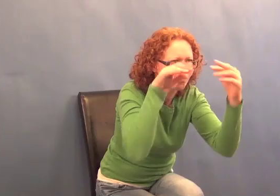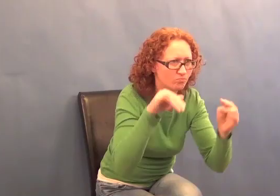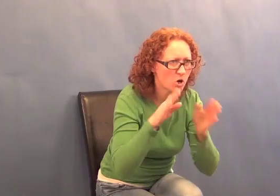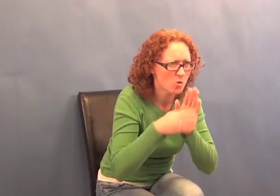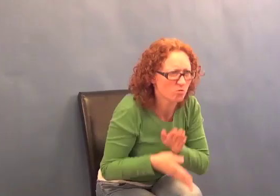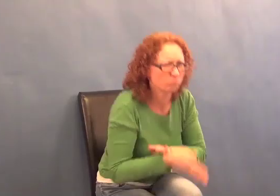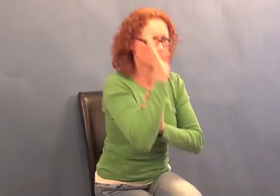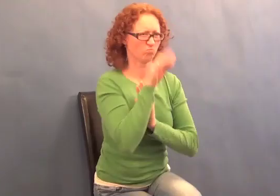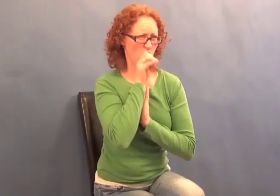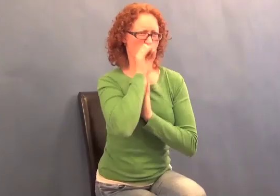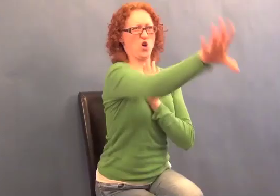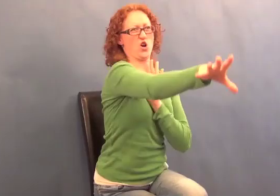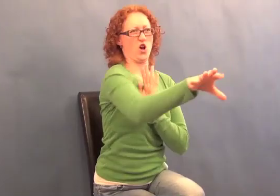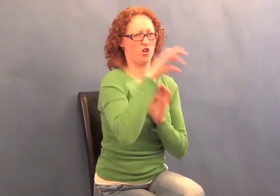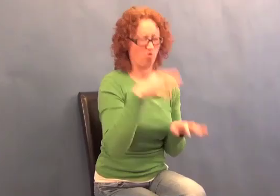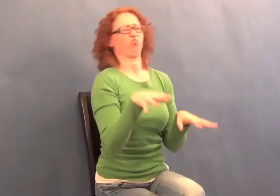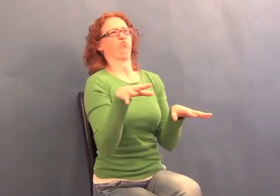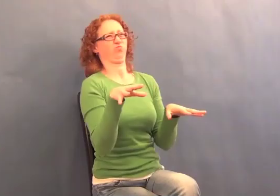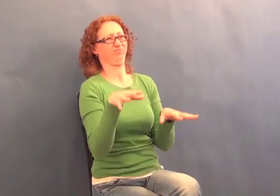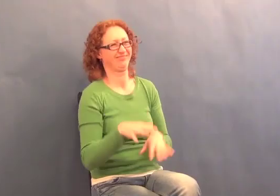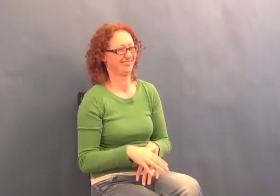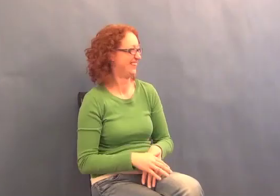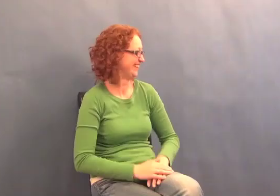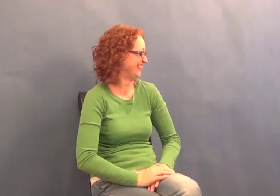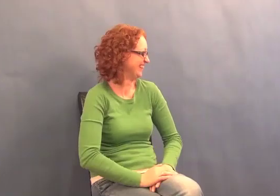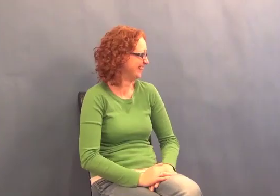Nagle ryba wyskakuje z wody i opluwa wodą zaskoczonego kota.